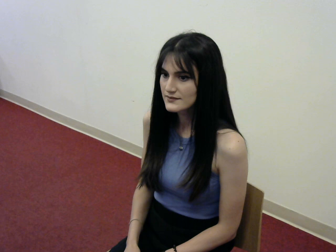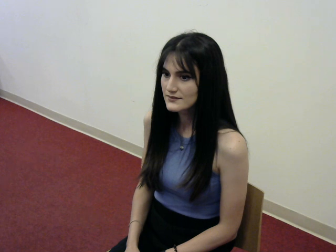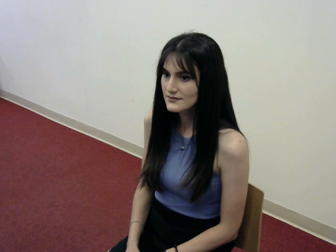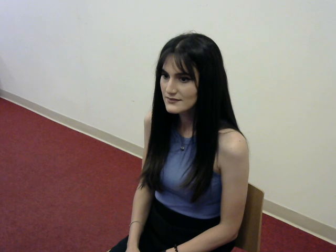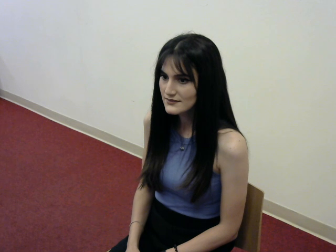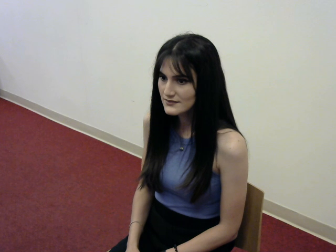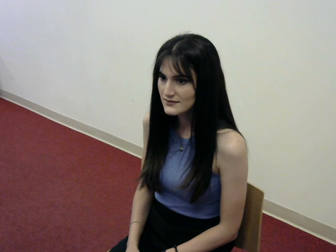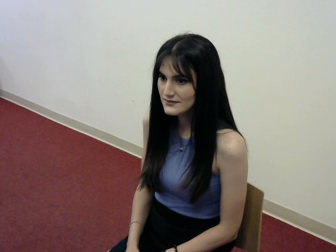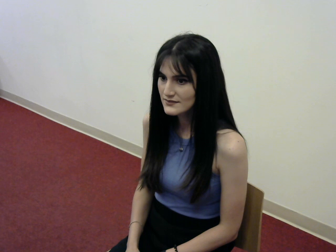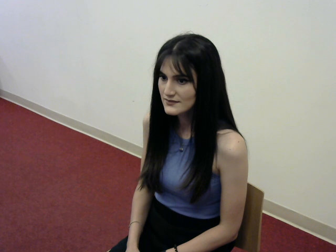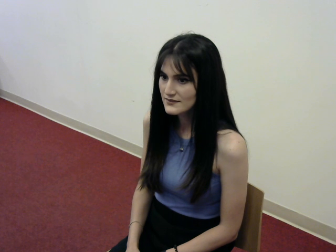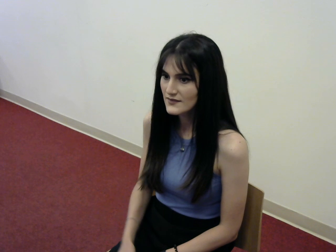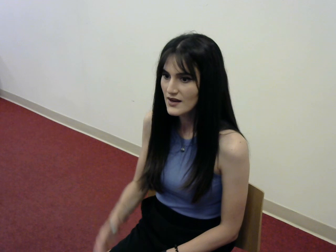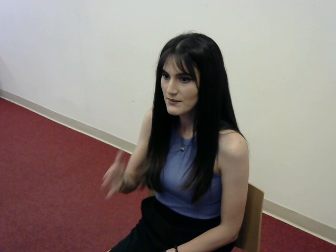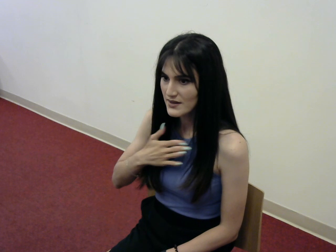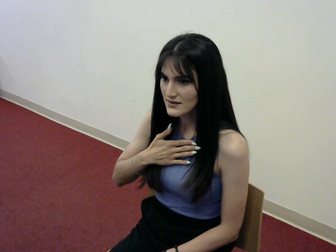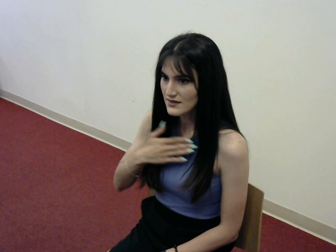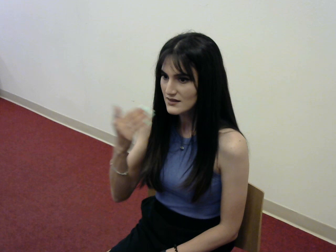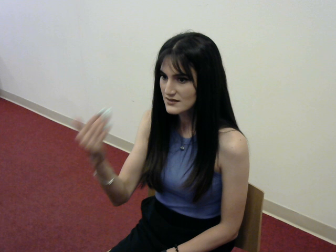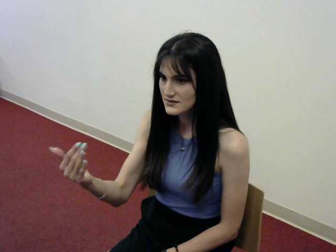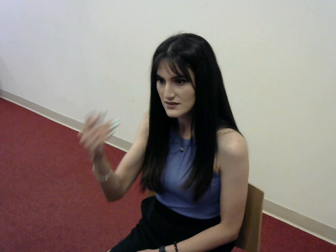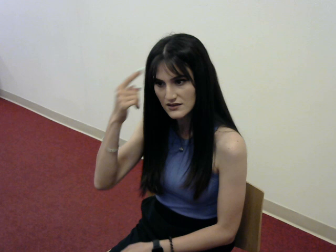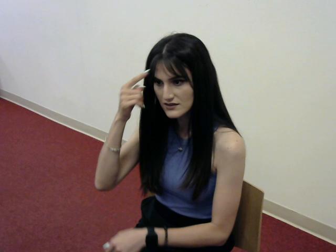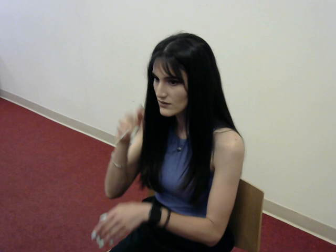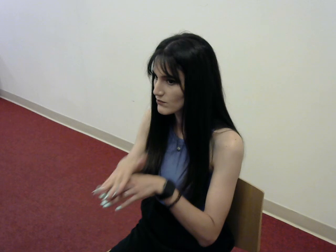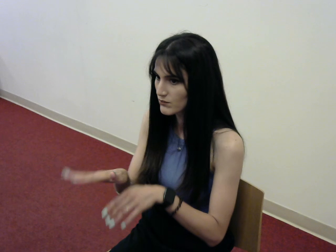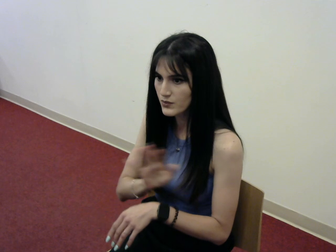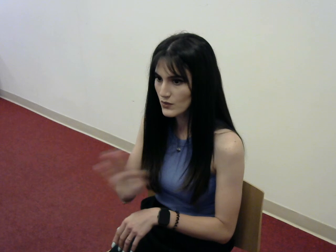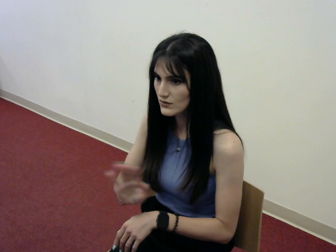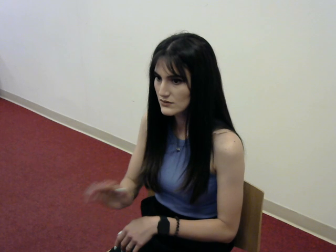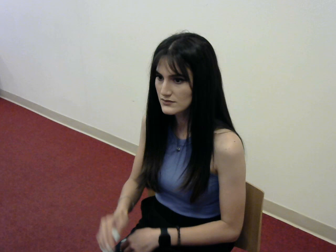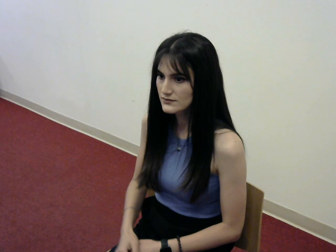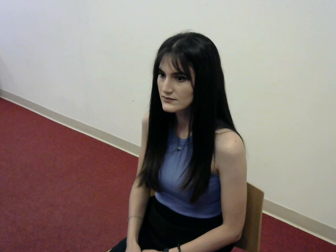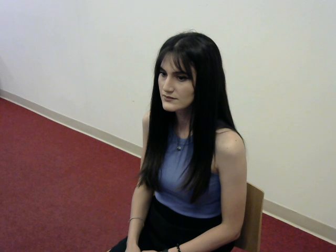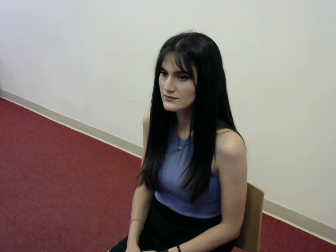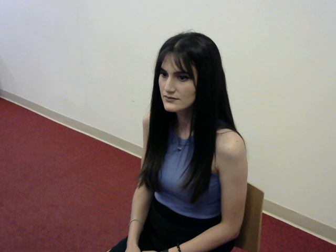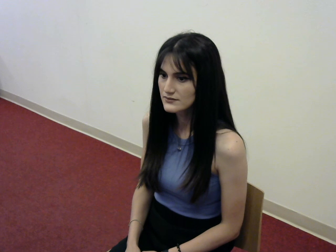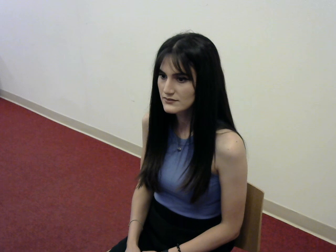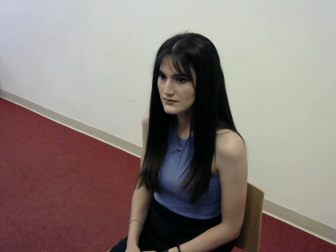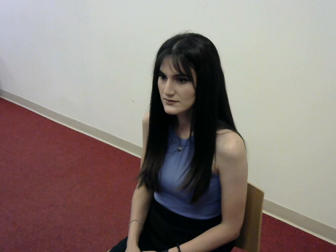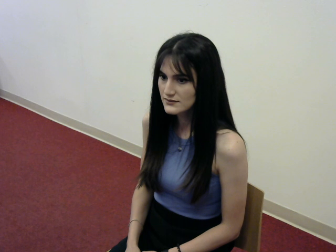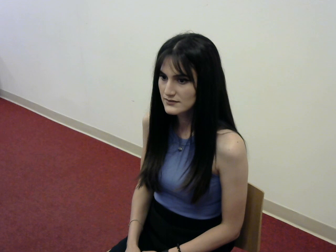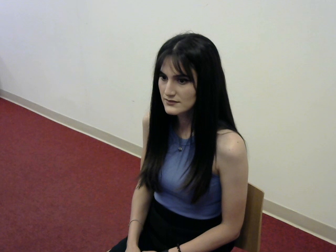Mən sizi başa düşmürəm